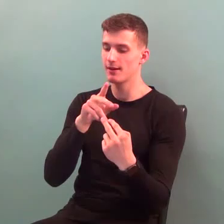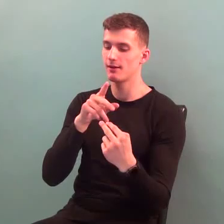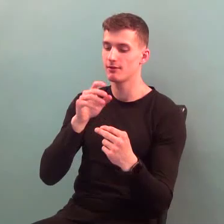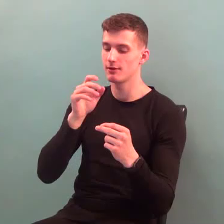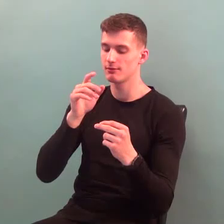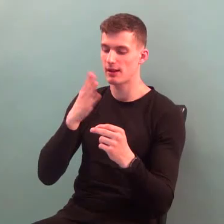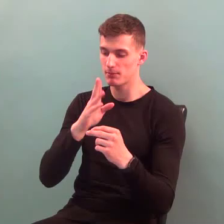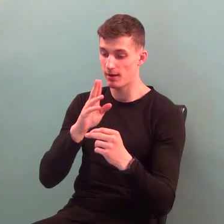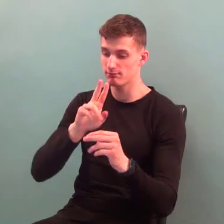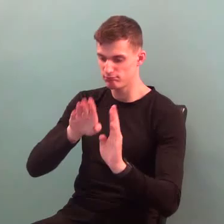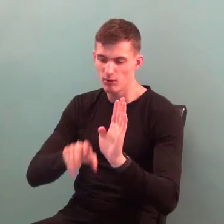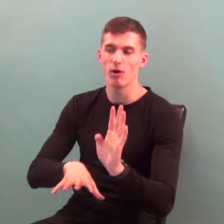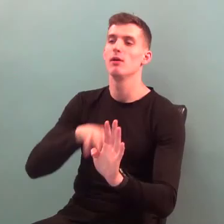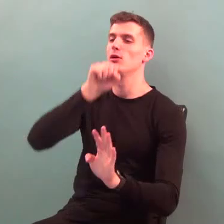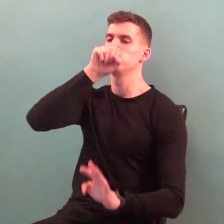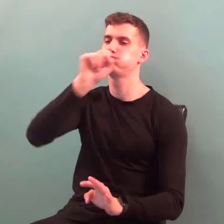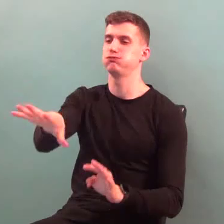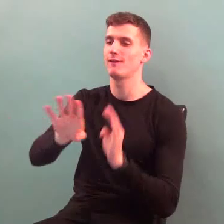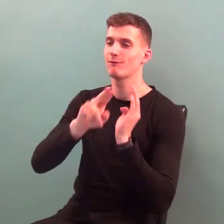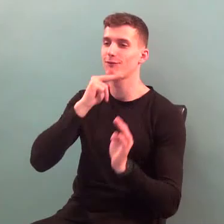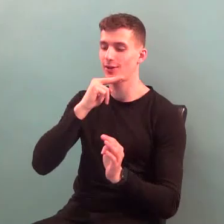Ryba nabiera do pyszczka wody, wychyla się i pluje na kota.